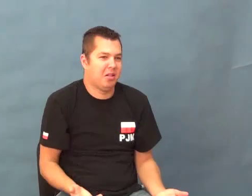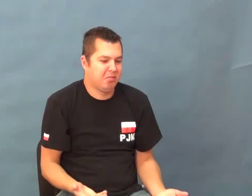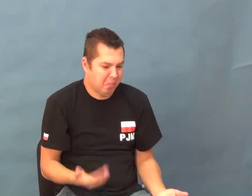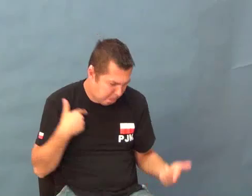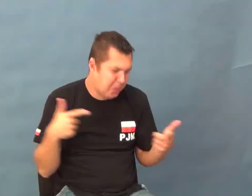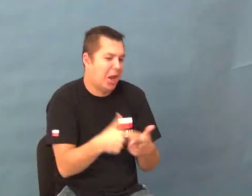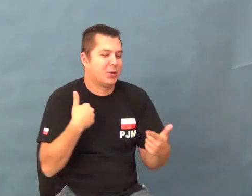Mnie to pasuje!